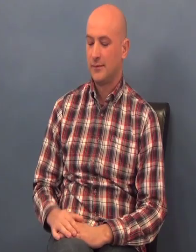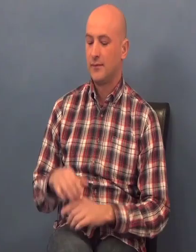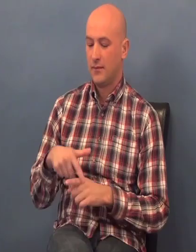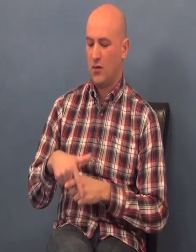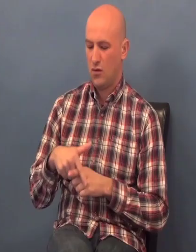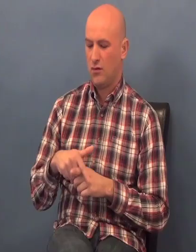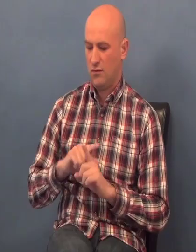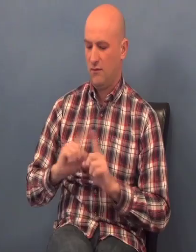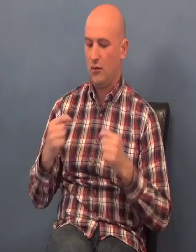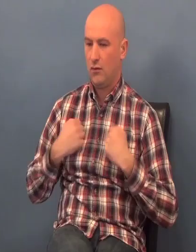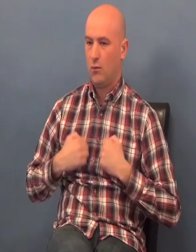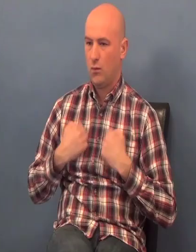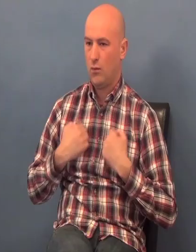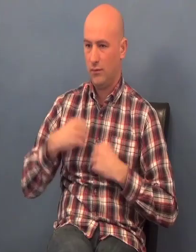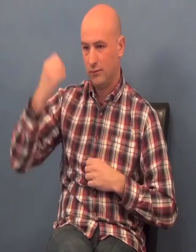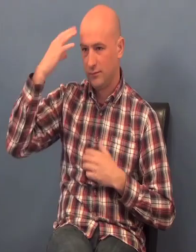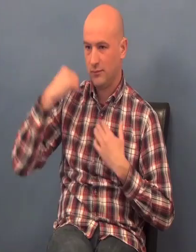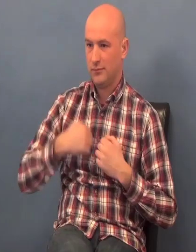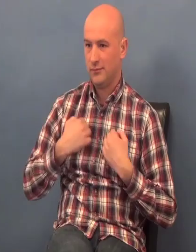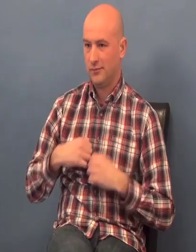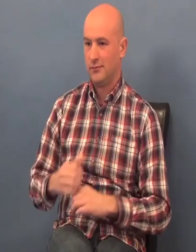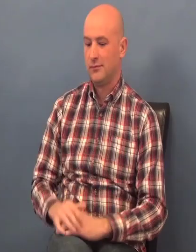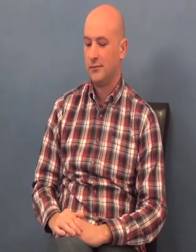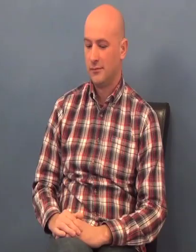Nie wolno myć konia pod prysznicem.